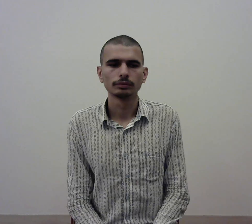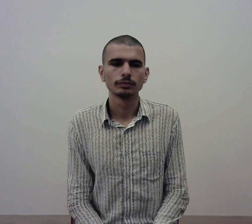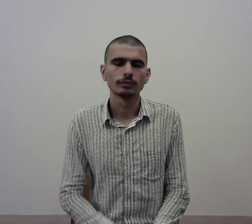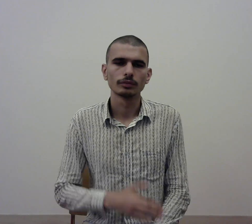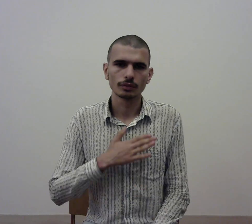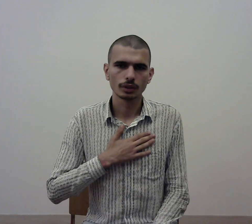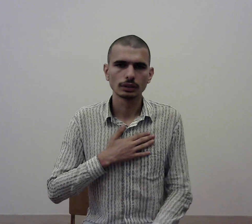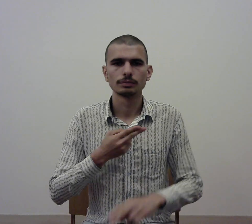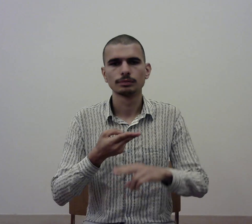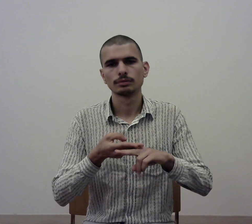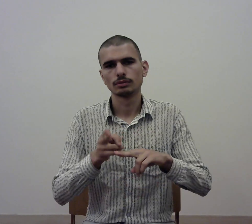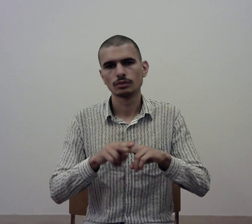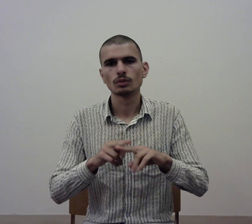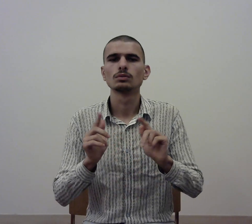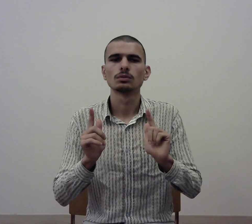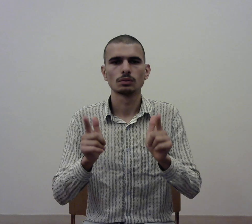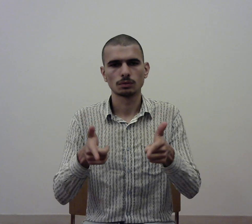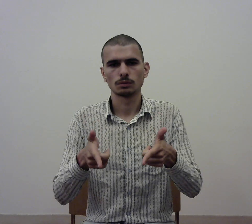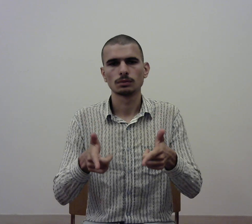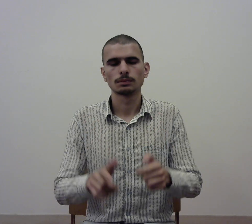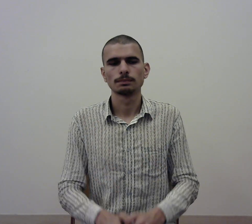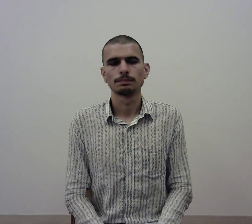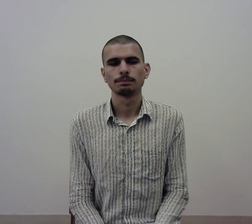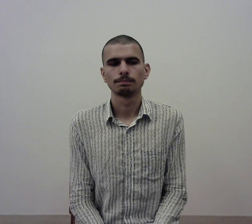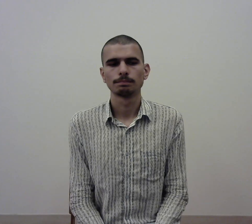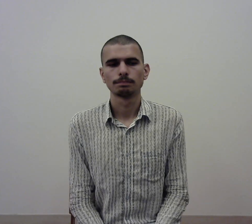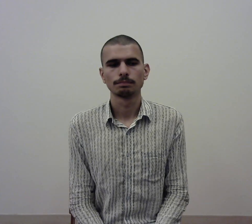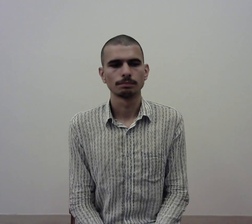Mən bununla razıyam